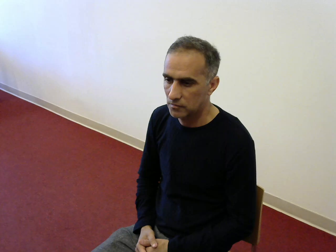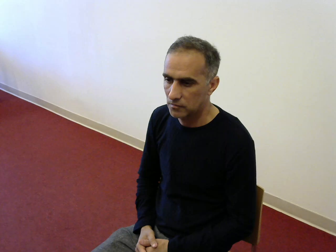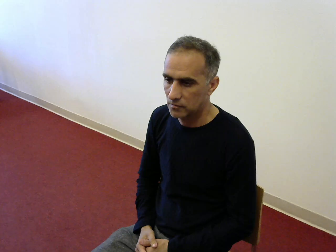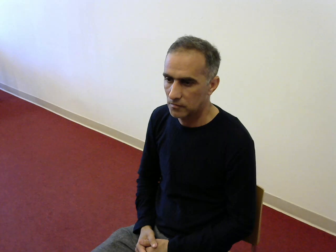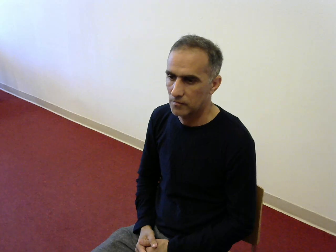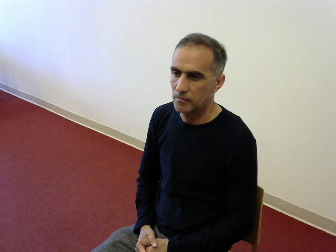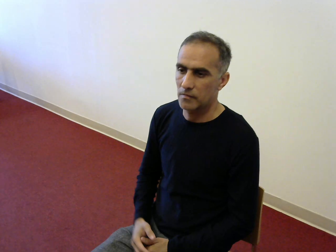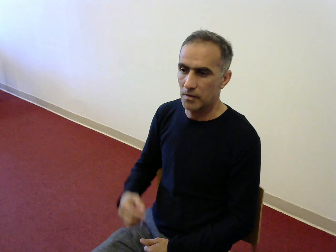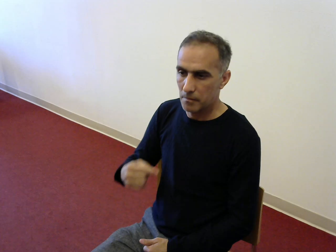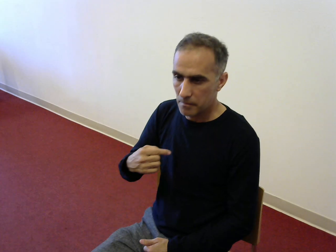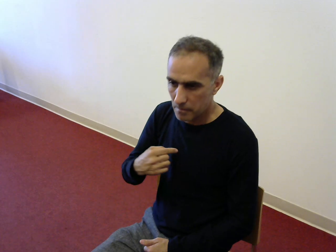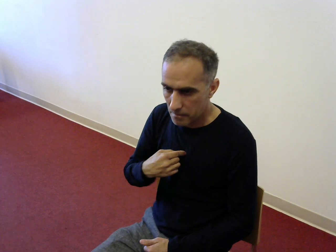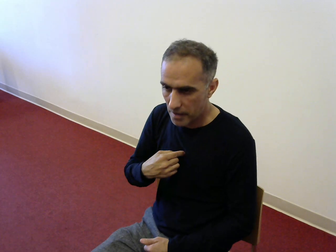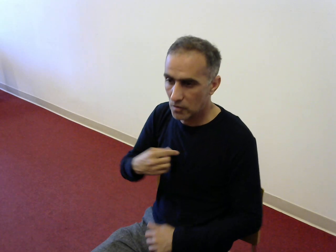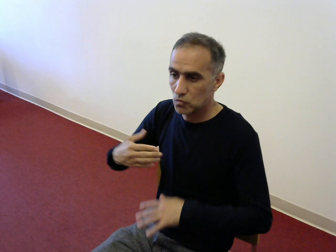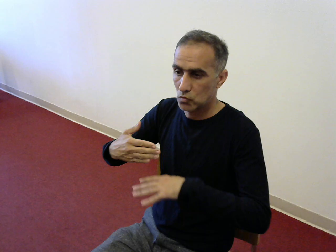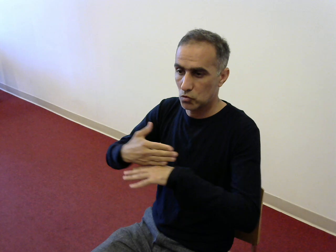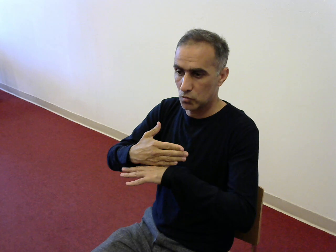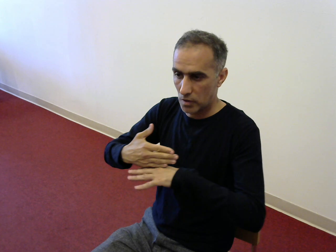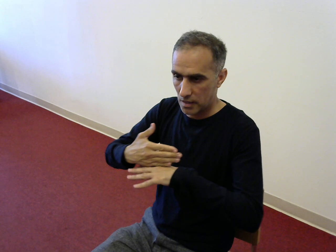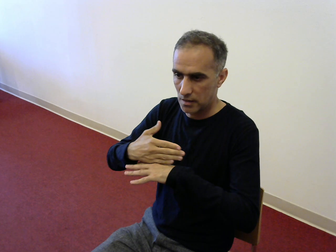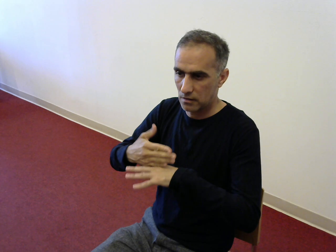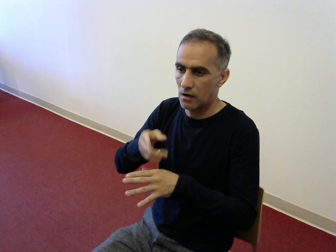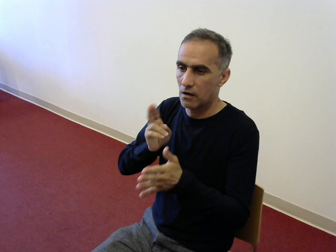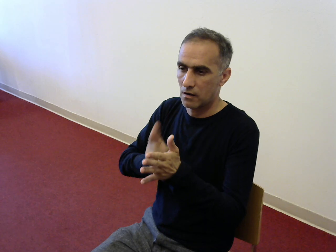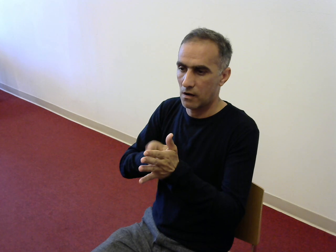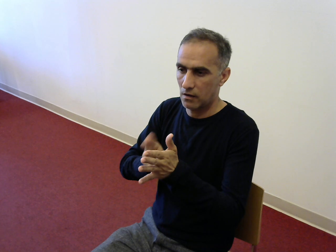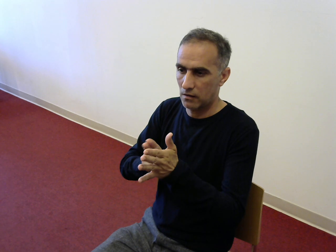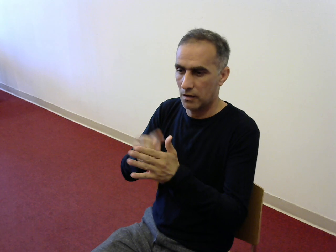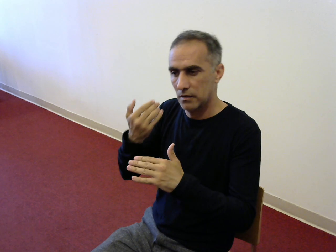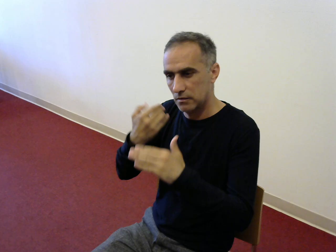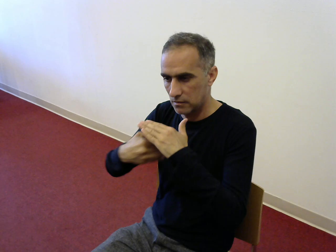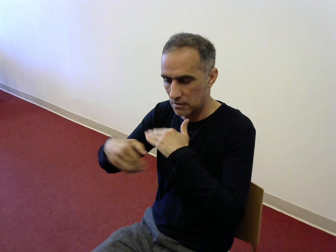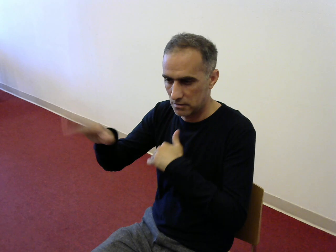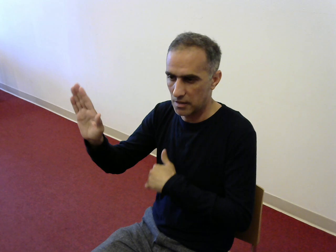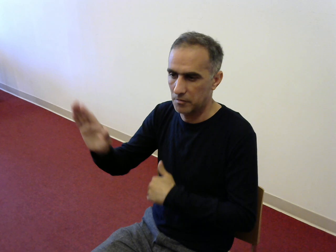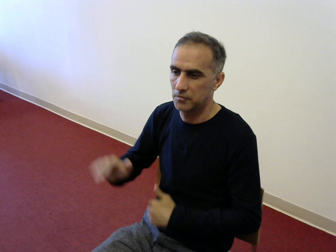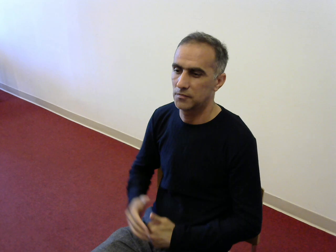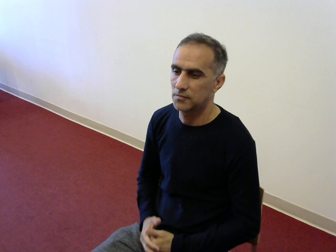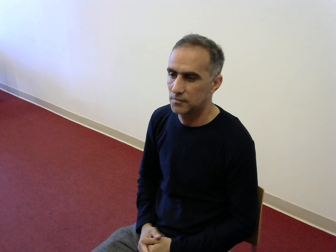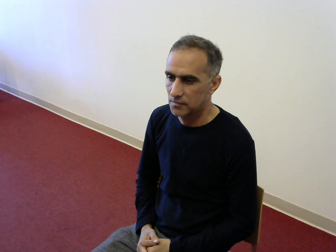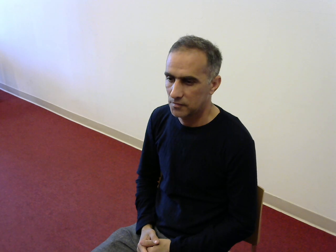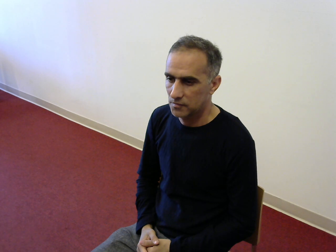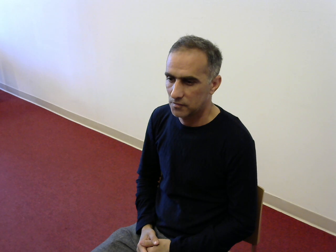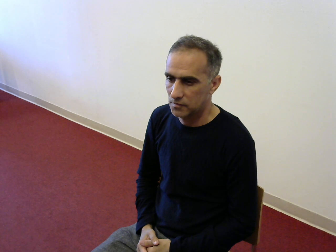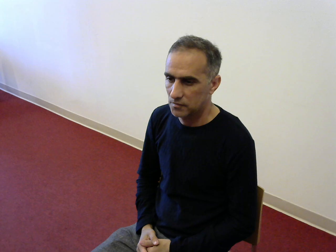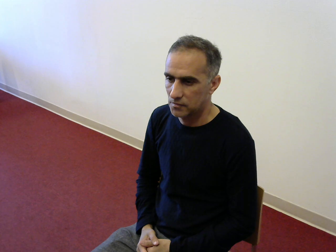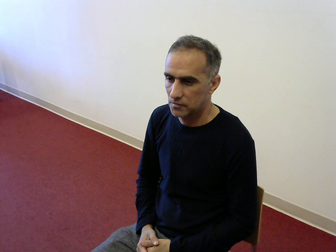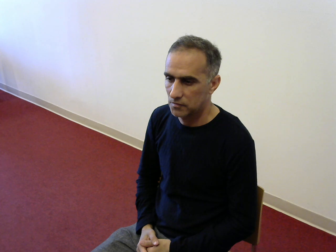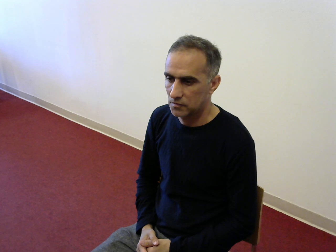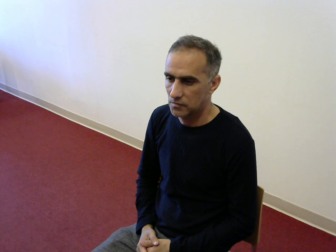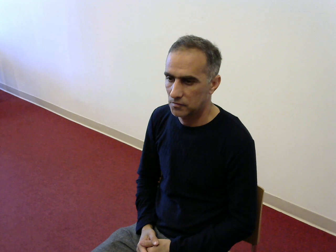Mən Sumqayıta qatarla gedirəm